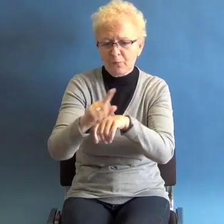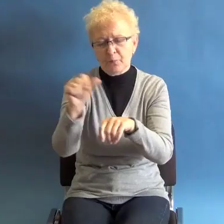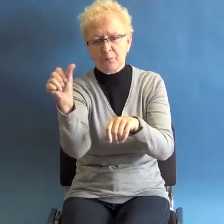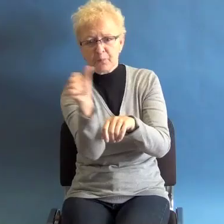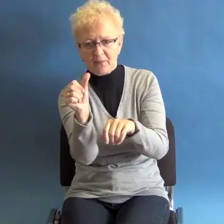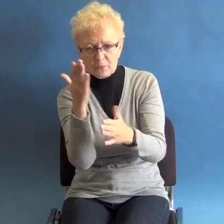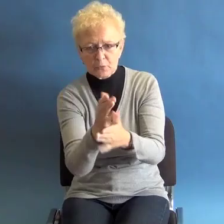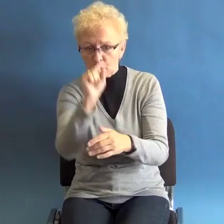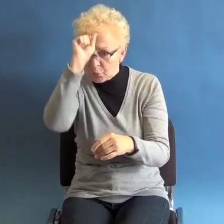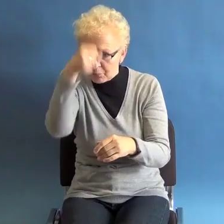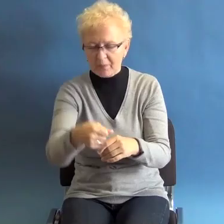Jest już pierwsza, a Myszka nadal śpi.